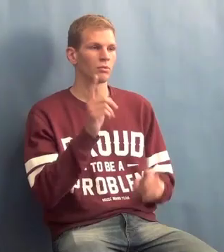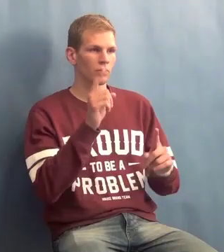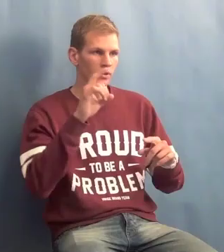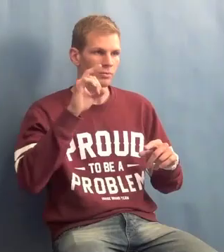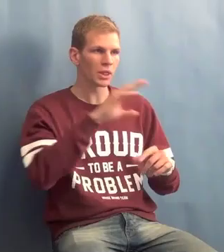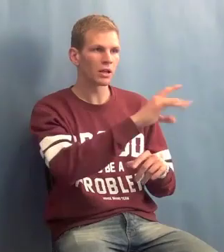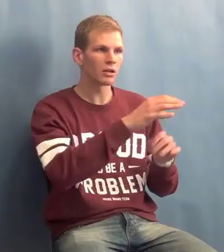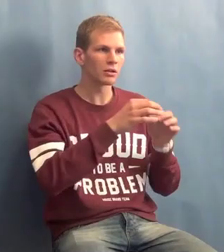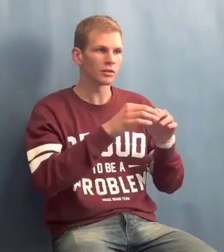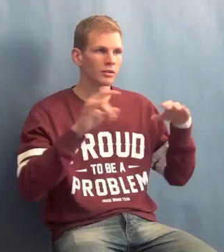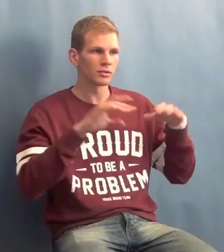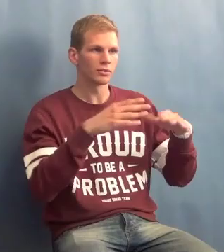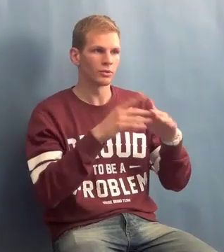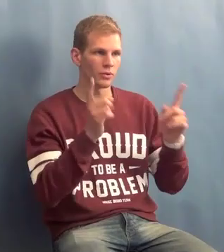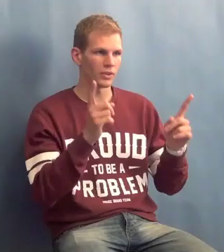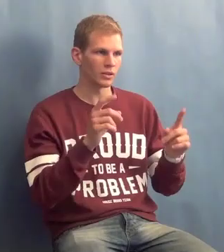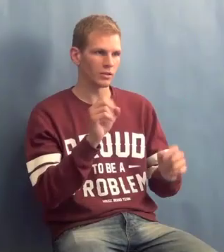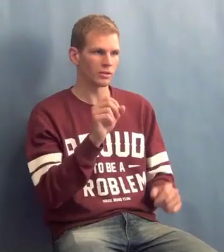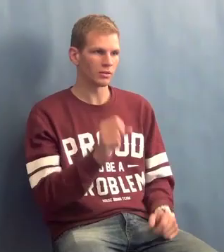Uwaga, nie wolno biegać, można zderzyć się z autem.